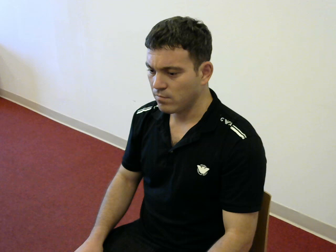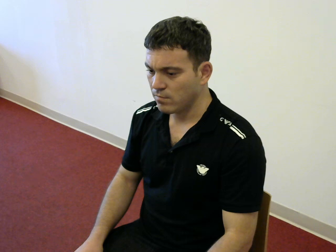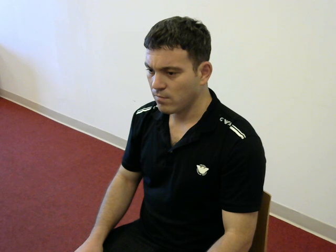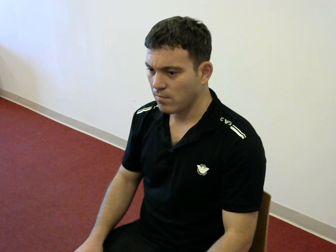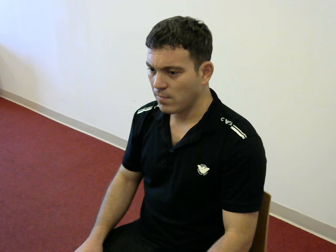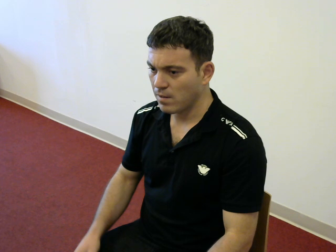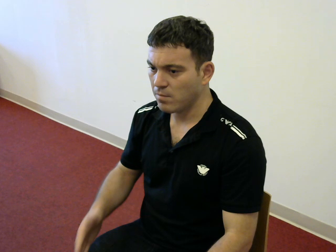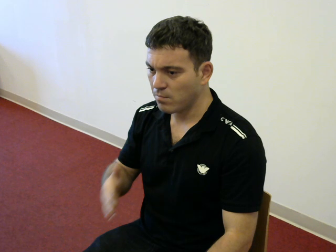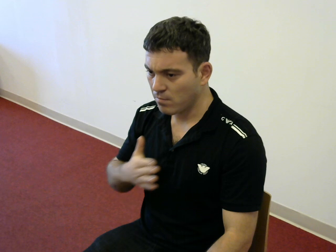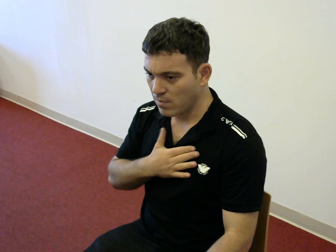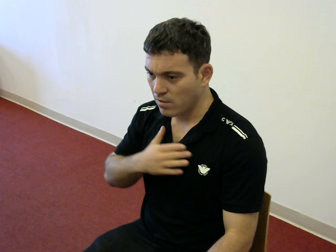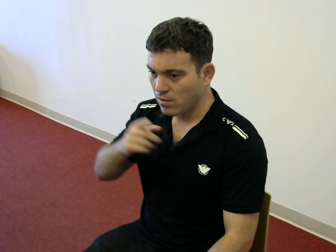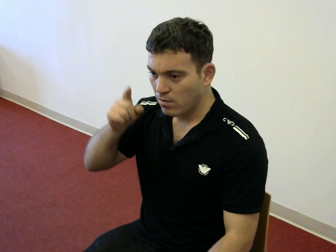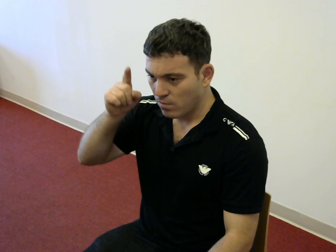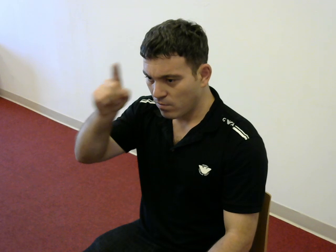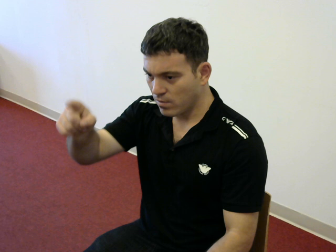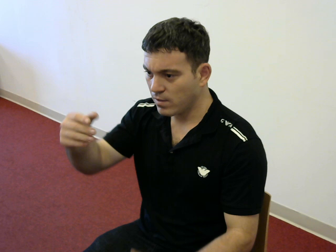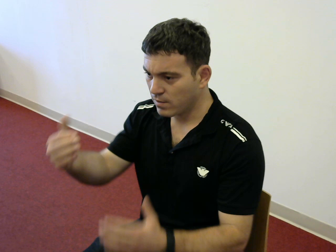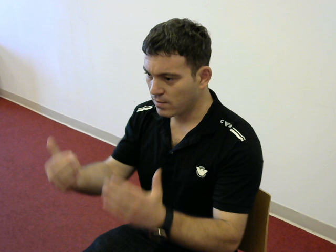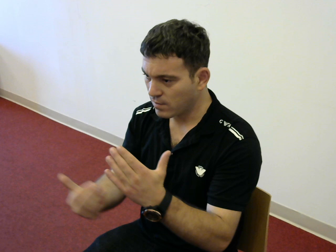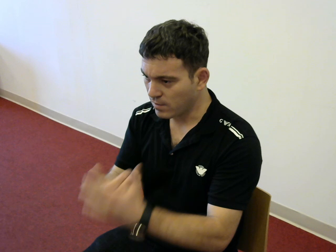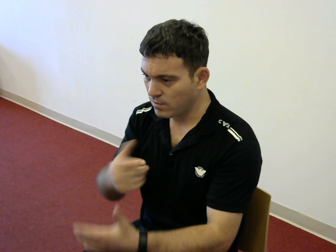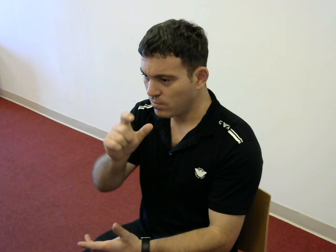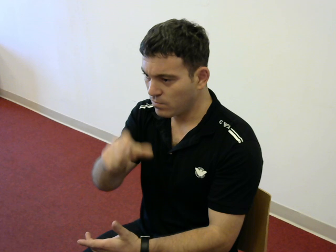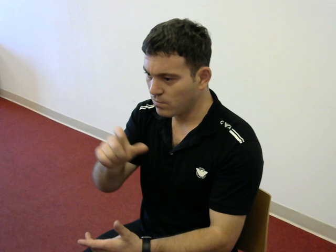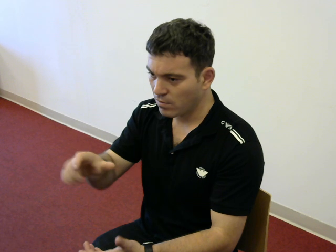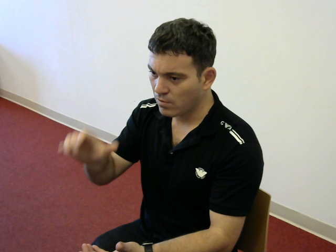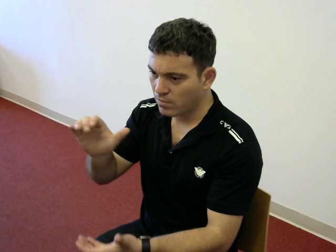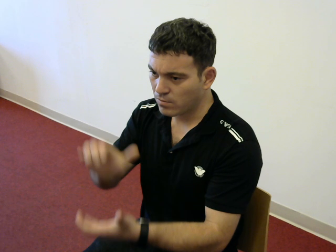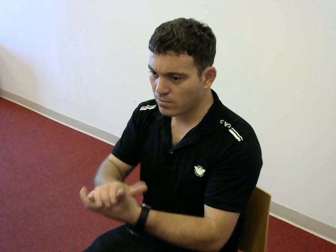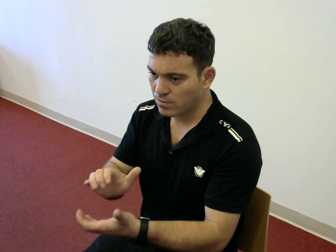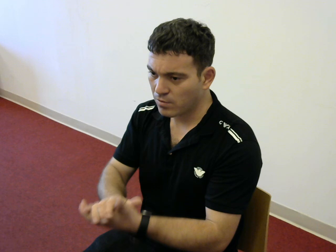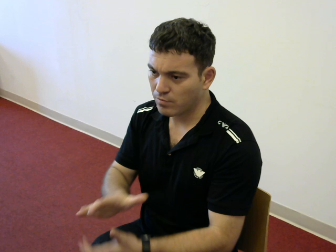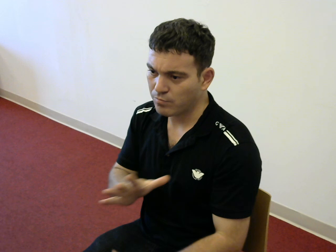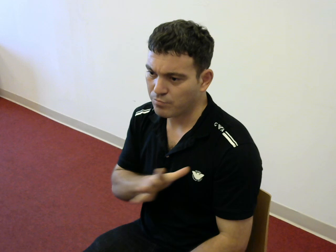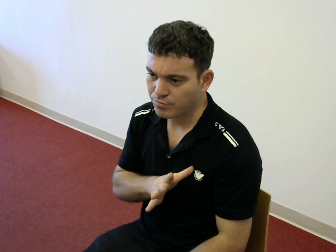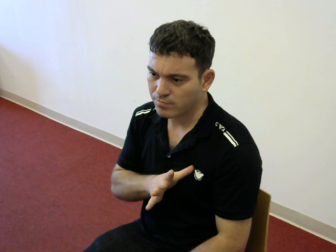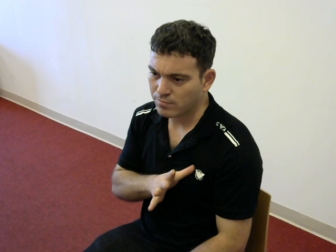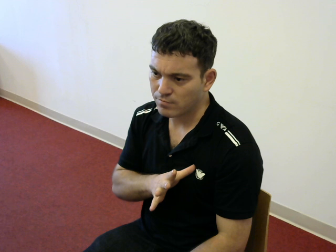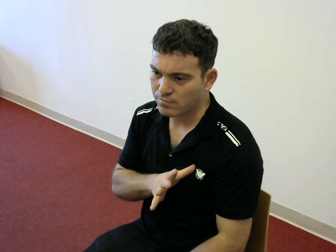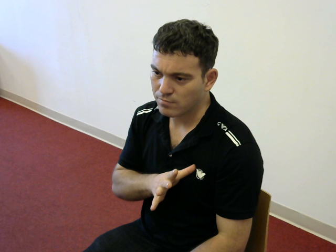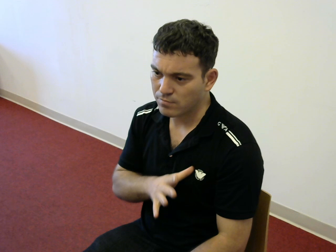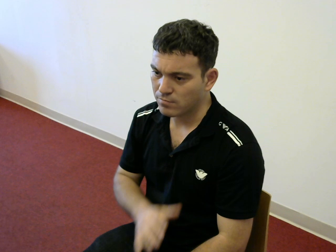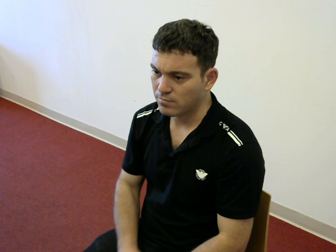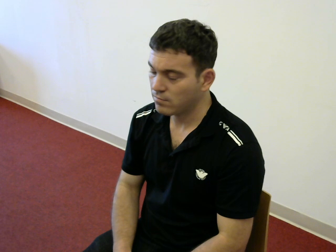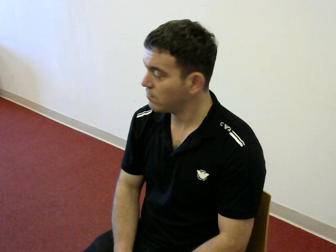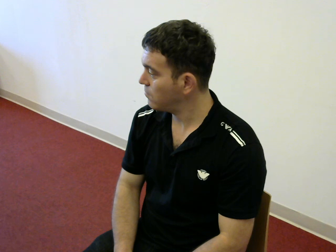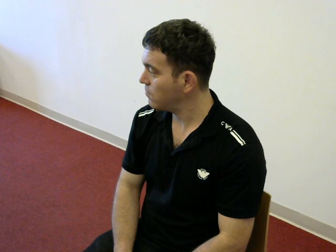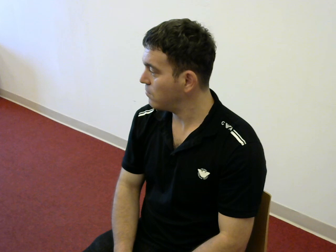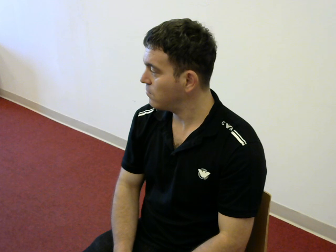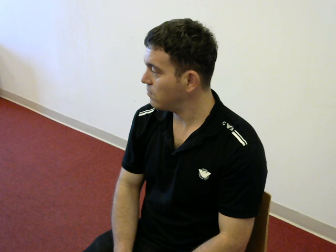Mən orda yeni insanlarla tanış oldum